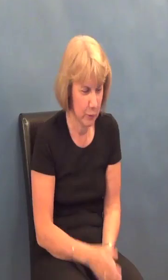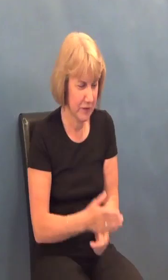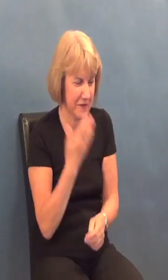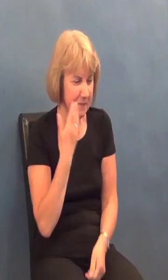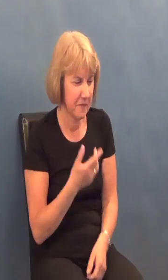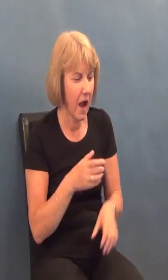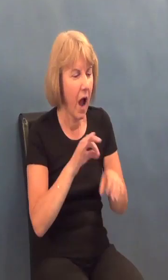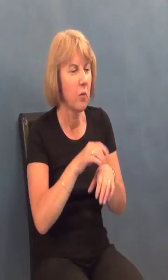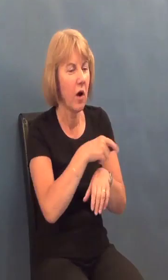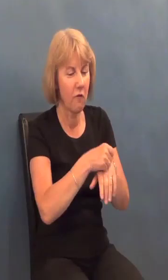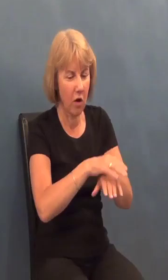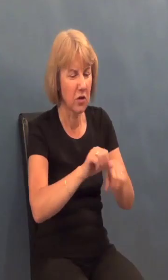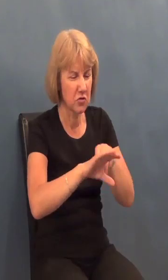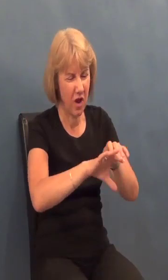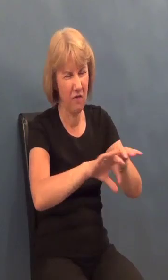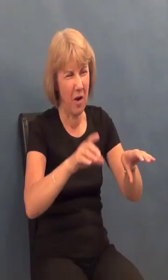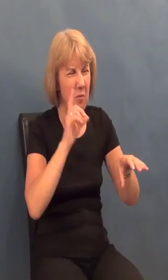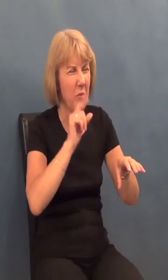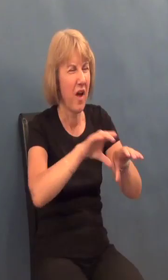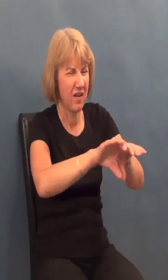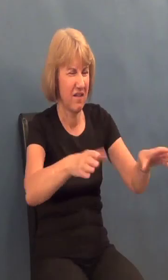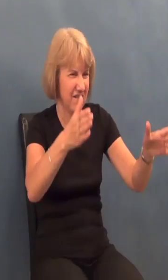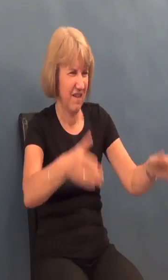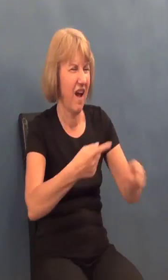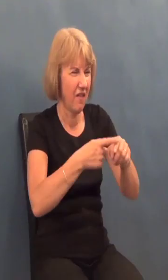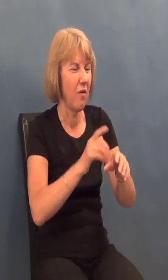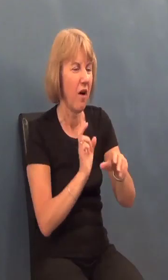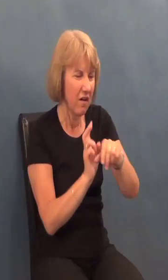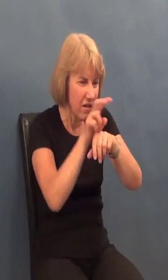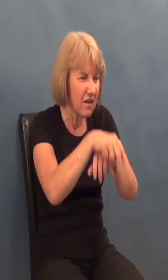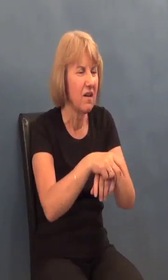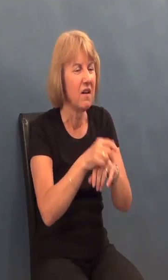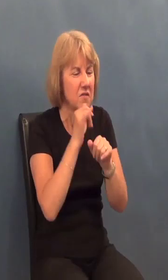Akurat w tej wodzie jest jakiś pień drzewa, na który wskakuje chłopiec i krzyczy.